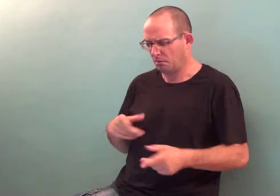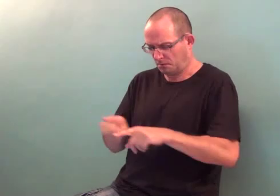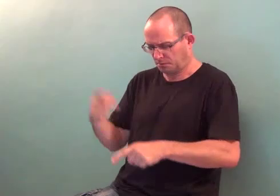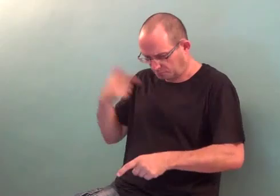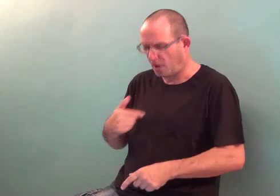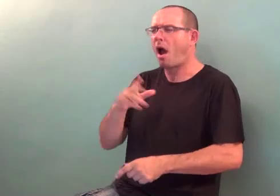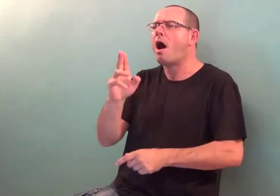Ja tak samo.